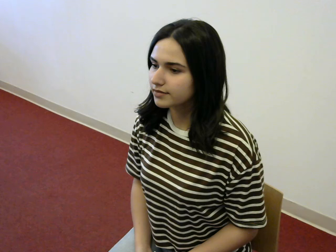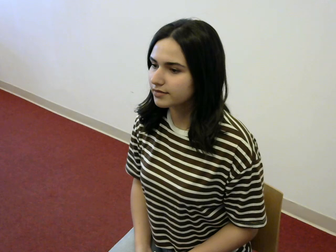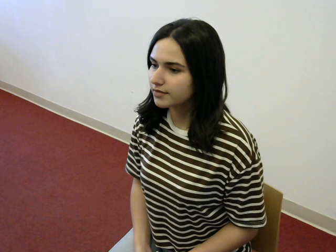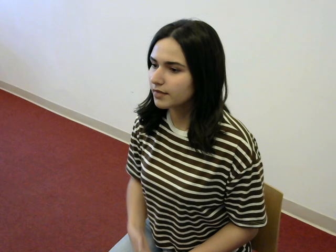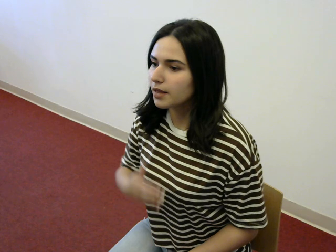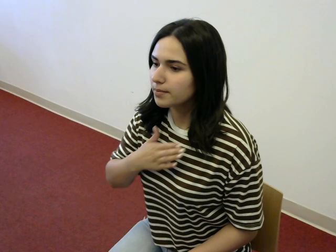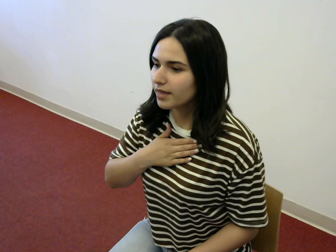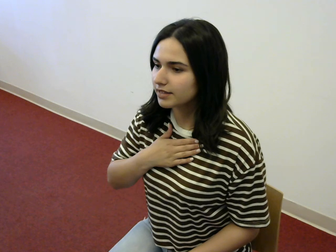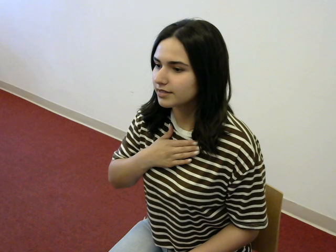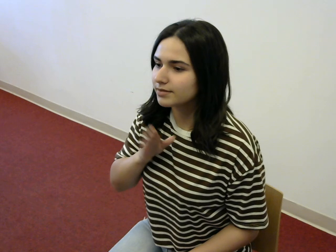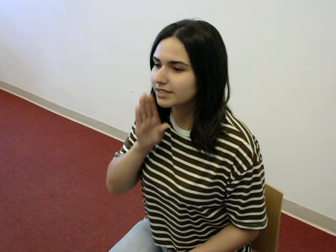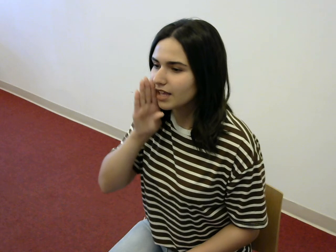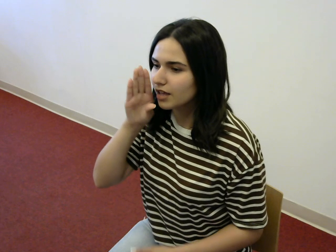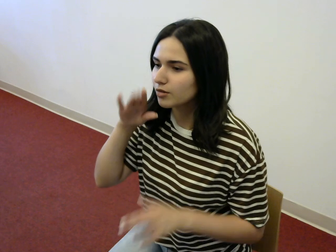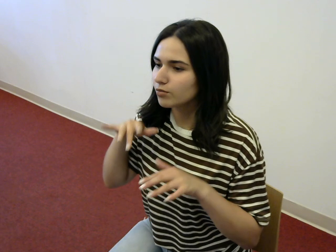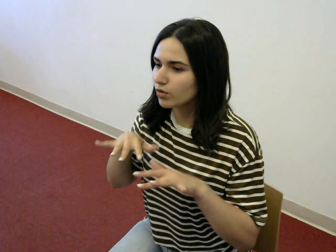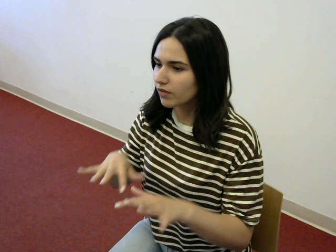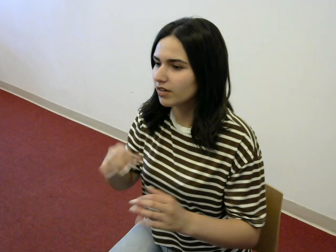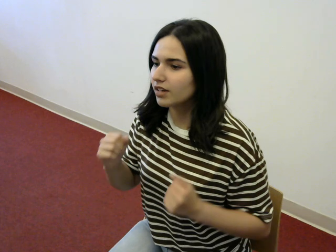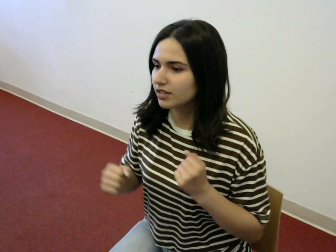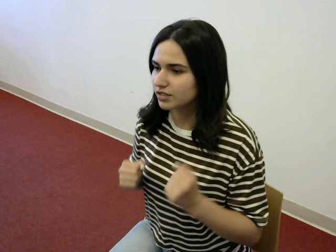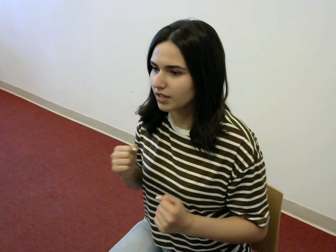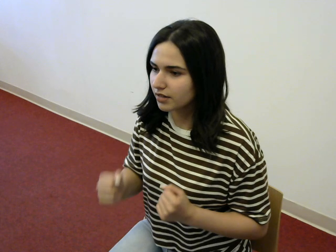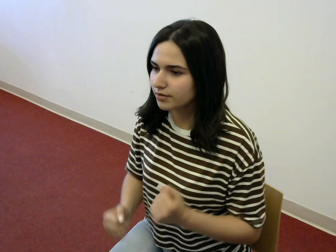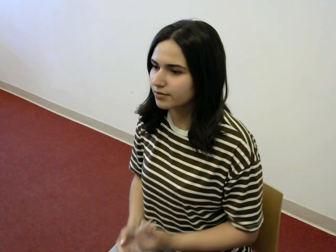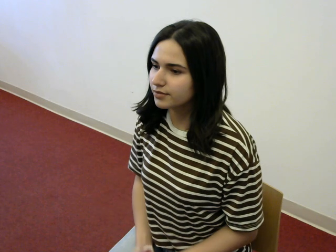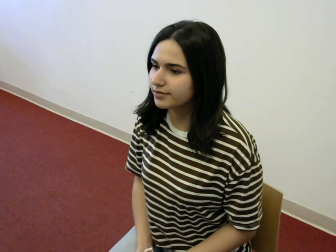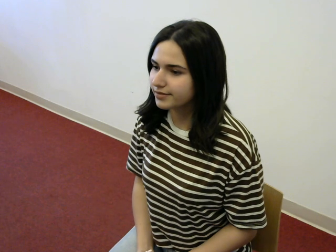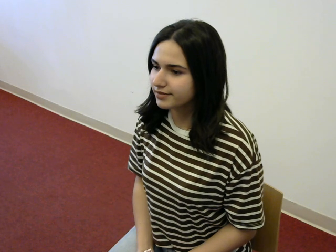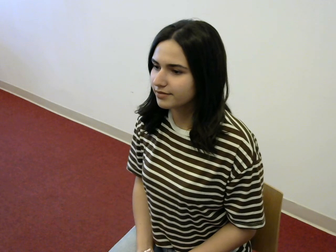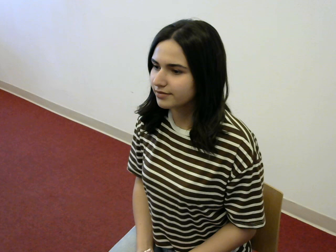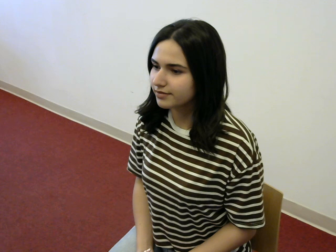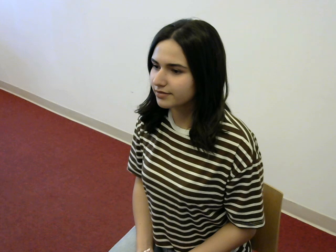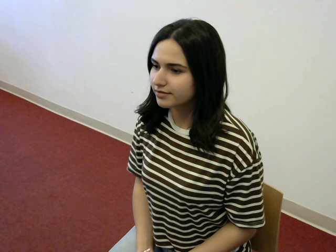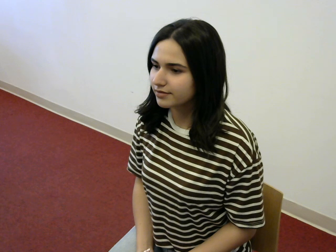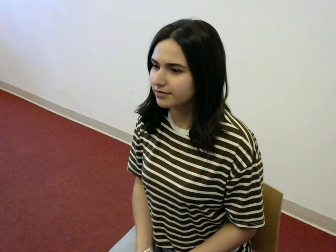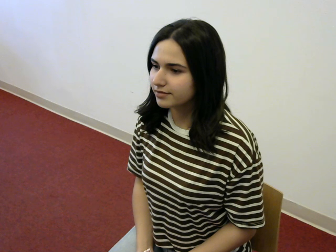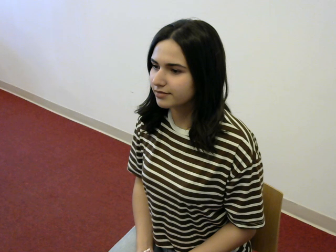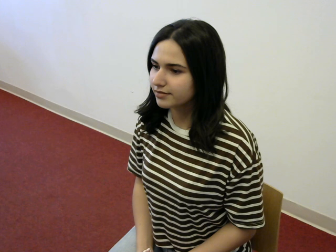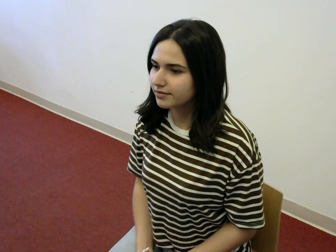Mən səhərlər bulvarda qaçıram